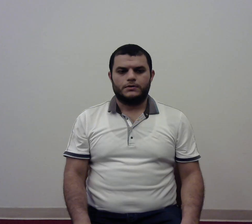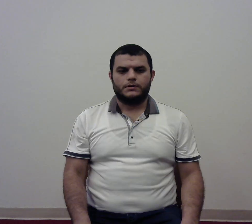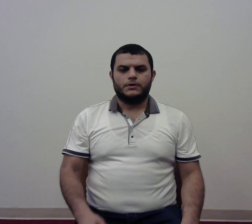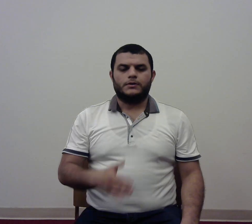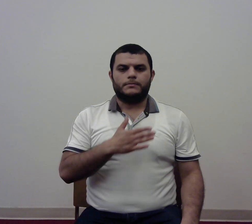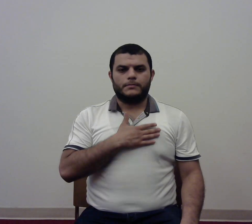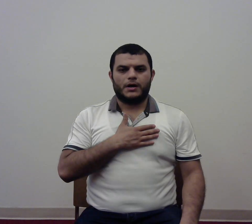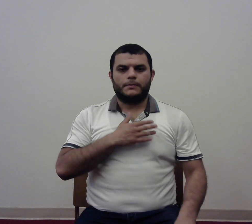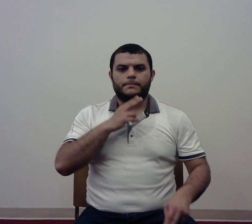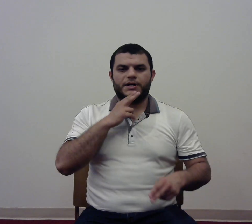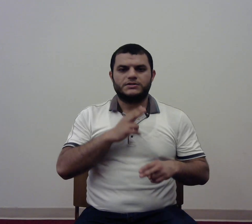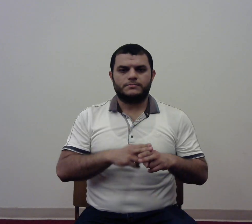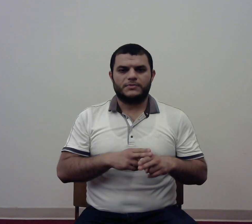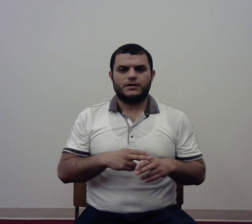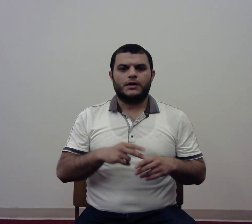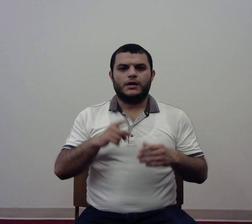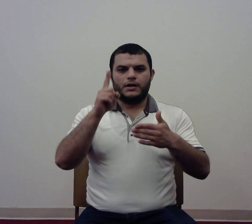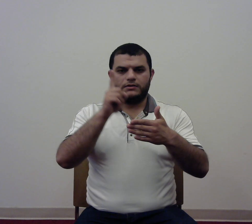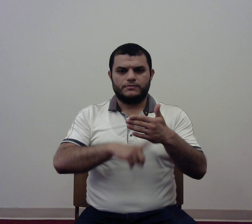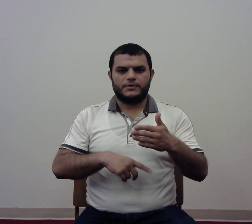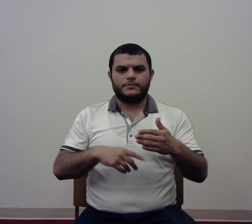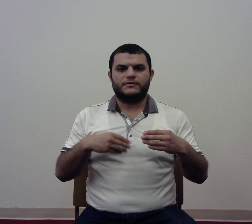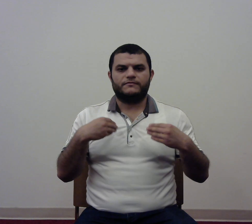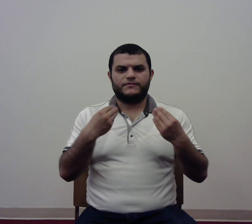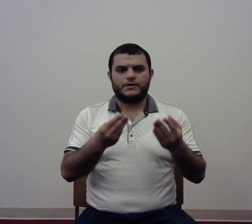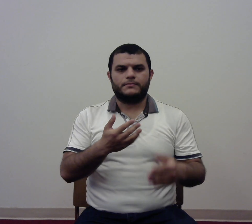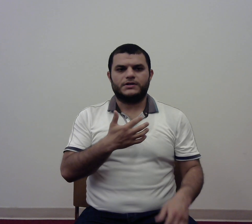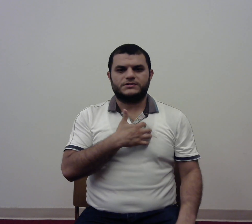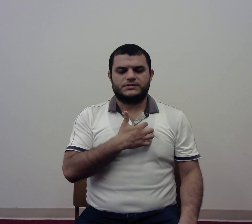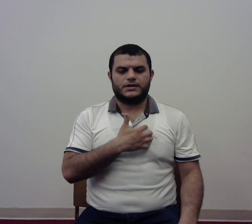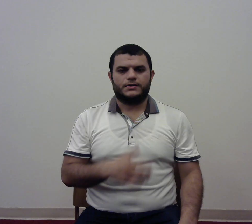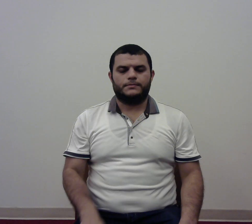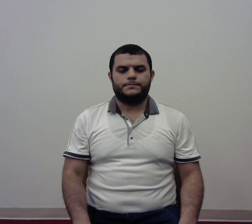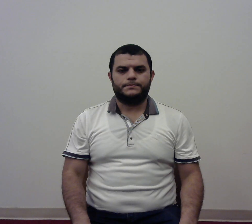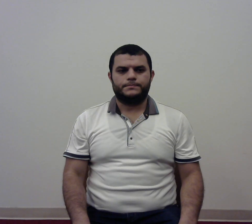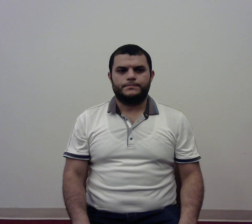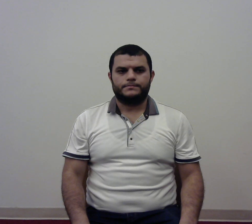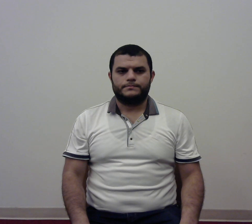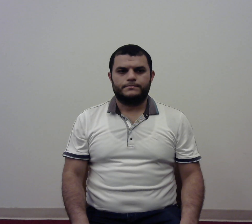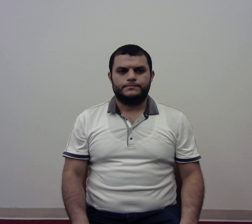Mən bacıma etibarnamə vermək istəyirəm